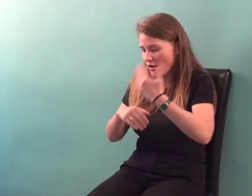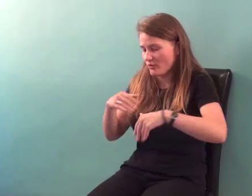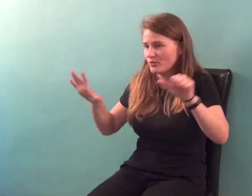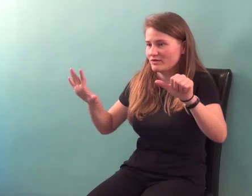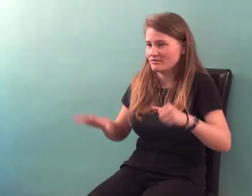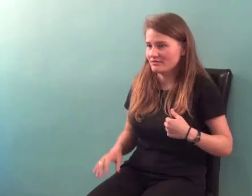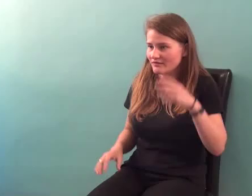Wieczorem o szóstej.